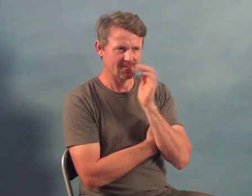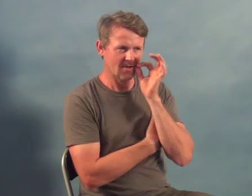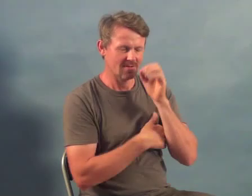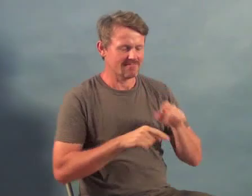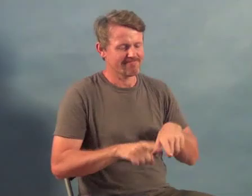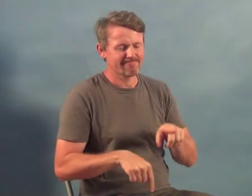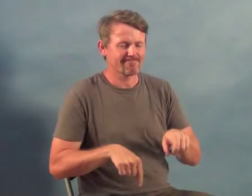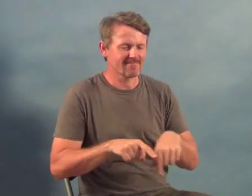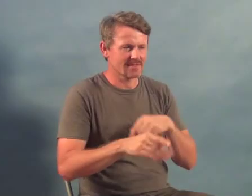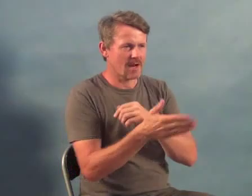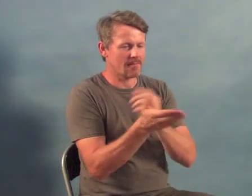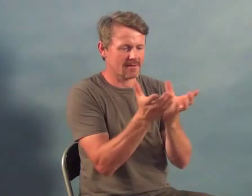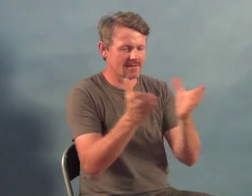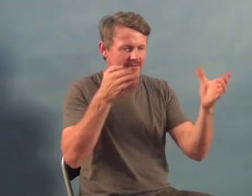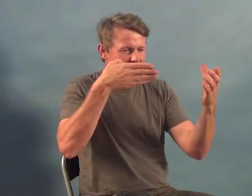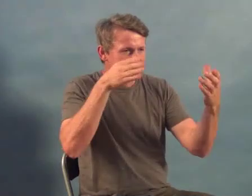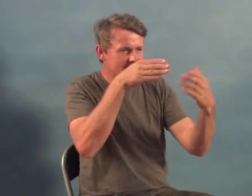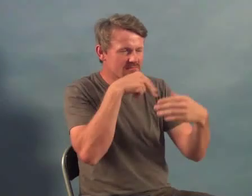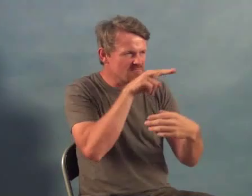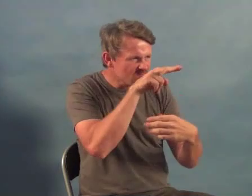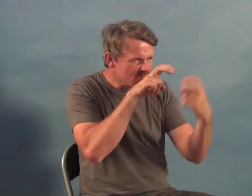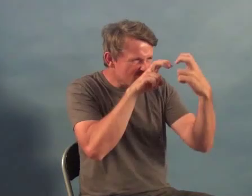Kot idzie i zauważa akwarium z rybą w środku.